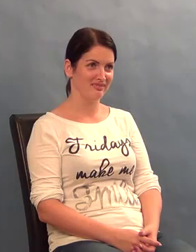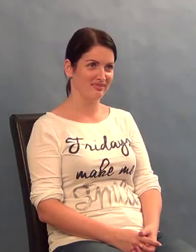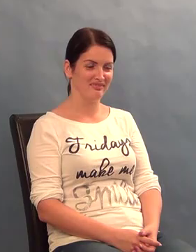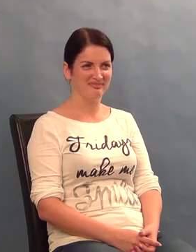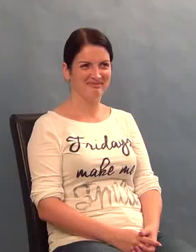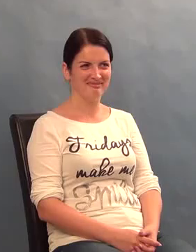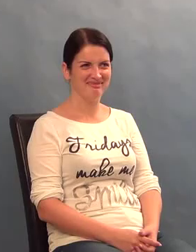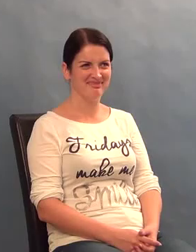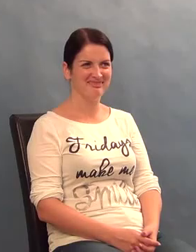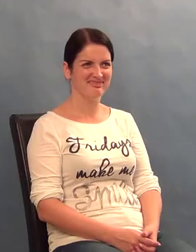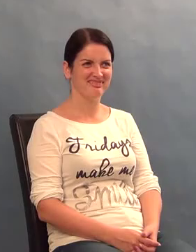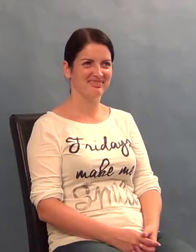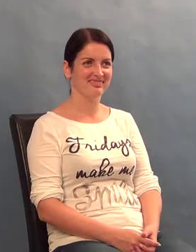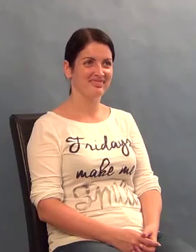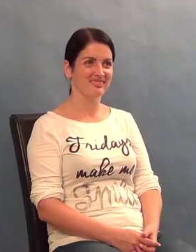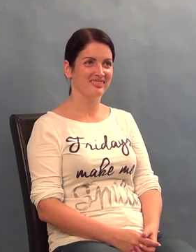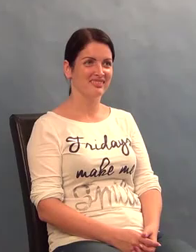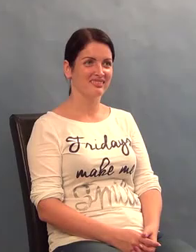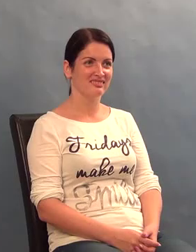Na początku na głowie było jabłko.